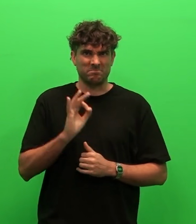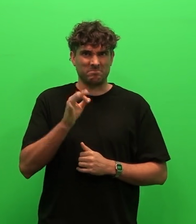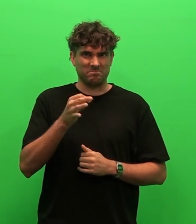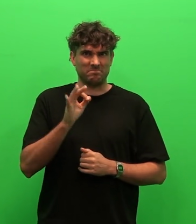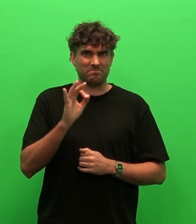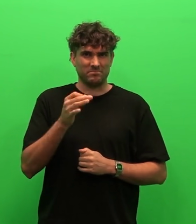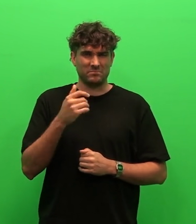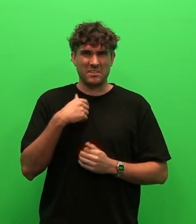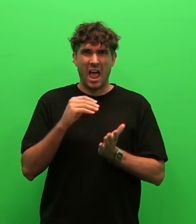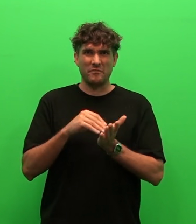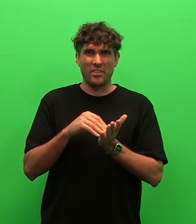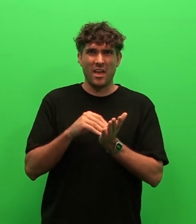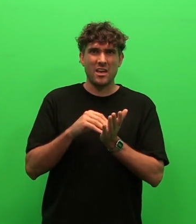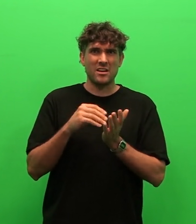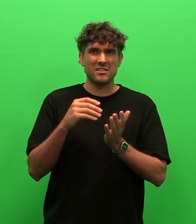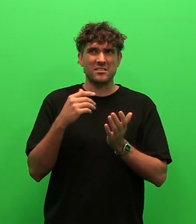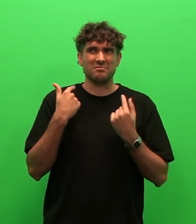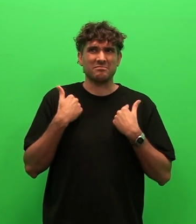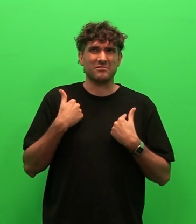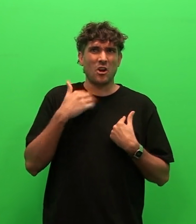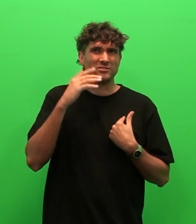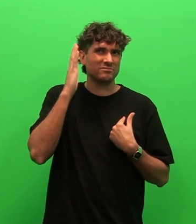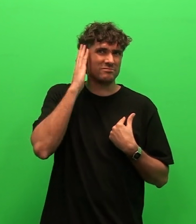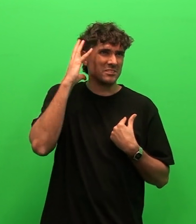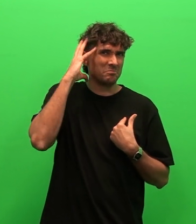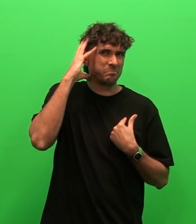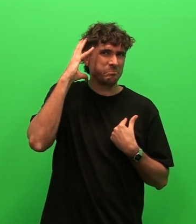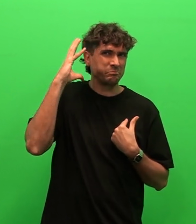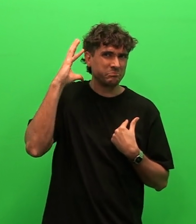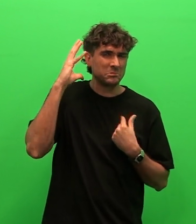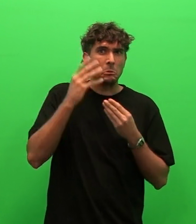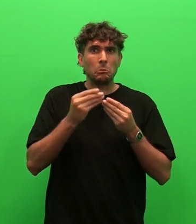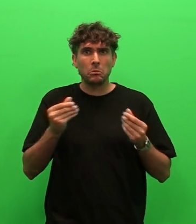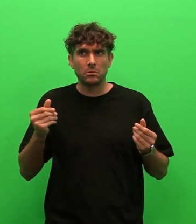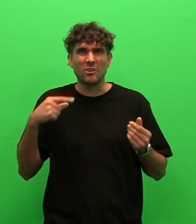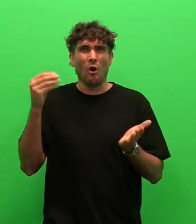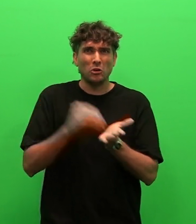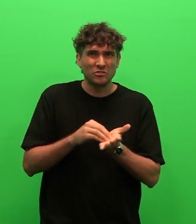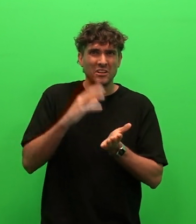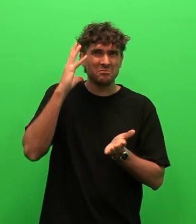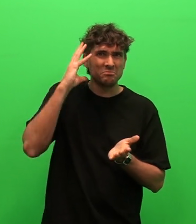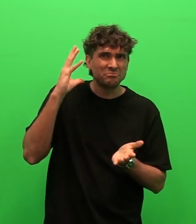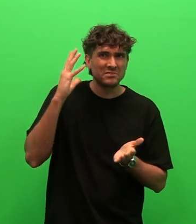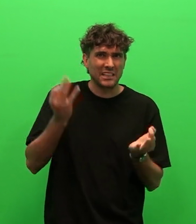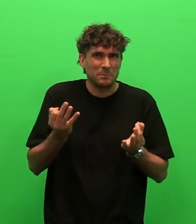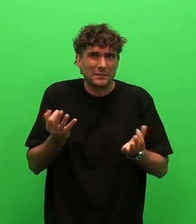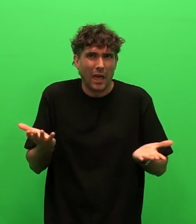Sí, de vegades tinc la sensació que tinc l'orella inflada i després em desapareix, però torna a inflar-se i es desinfla, què em passa?